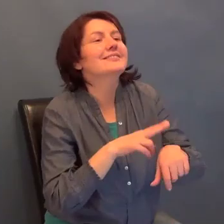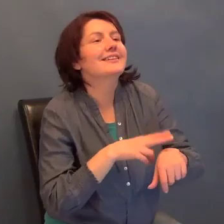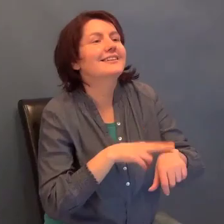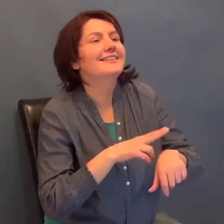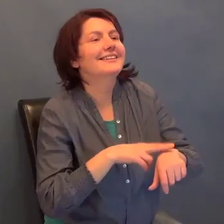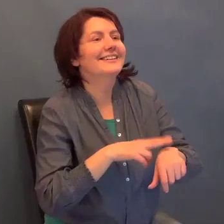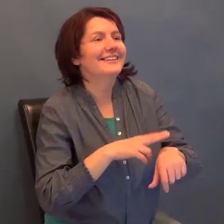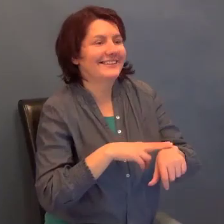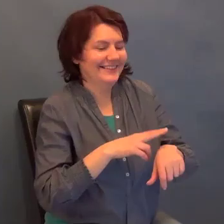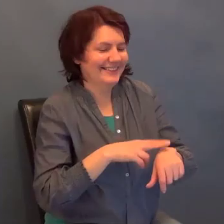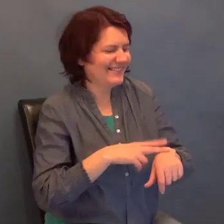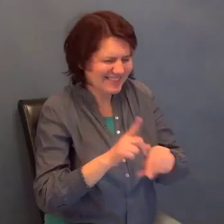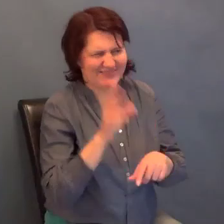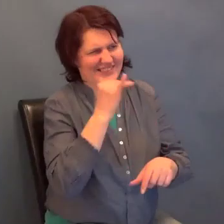Która godzina?